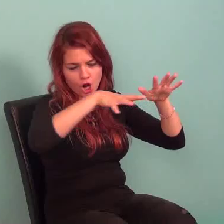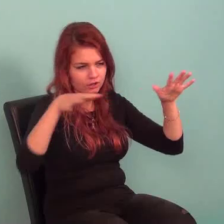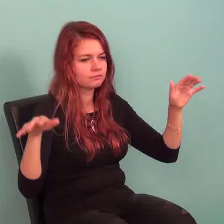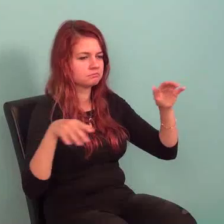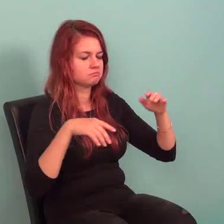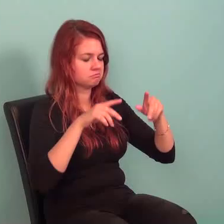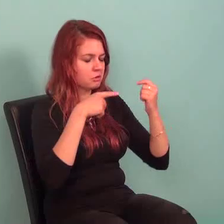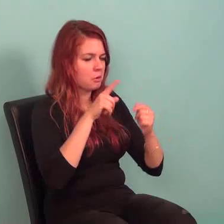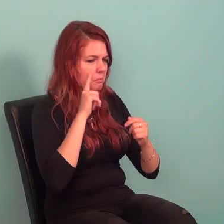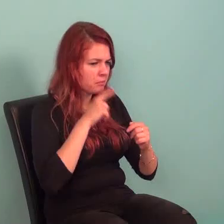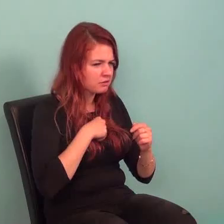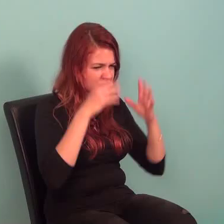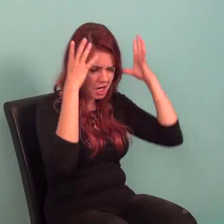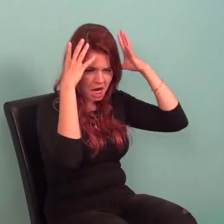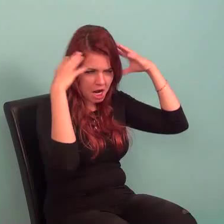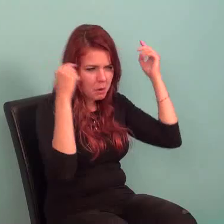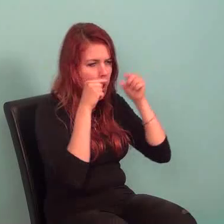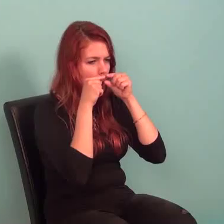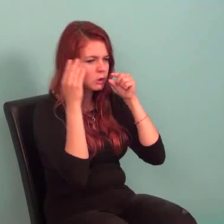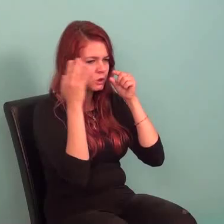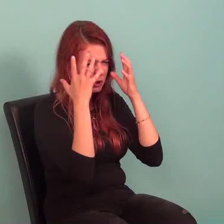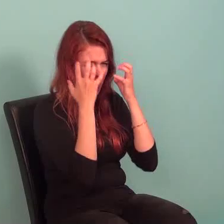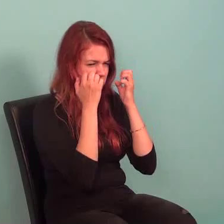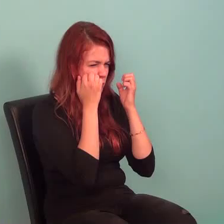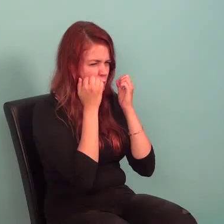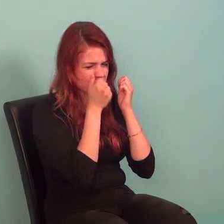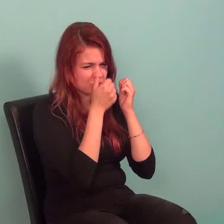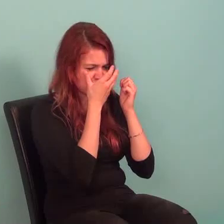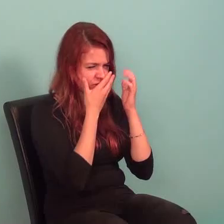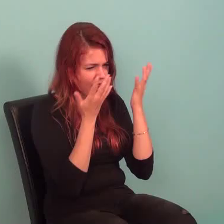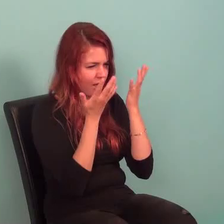Mężczyzna ma kapelusz, wąsy, ciemną skórę, lekko brązową twarz.